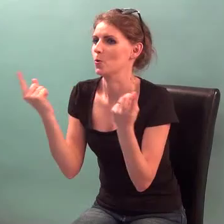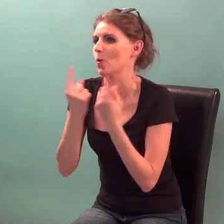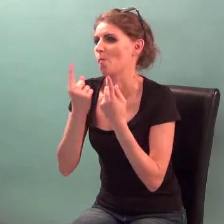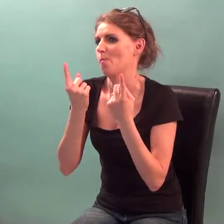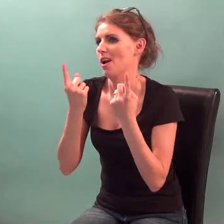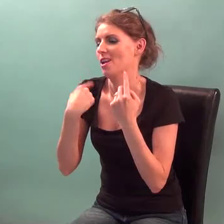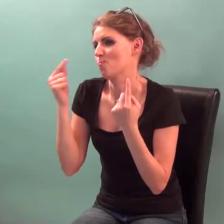Super!